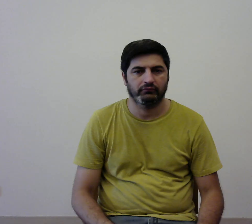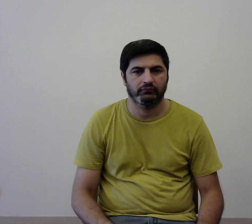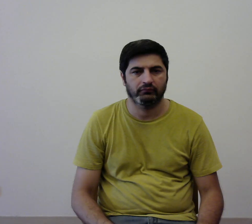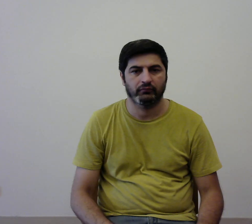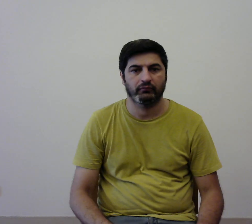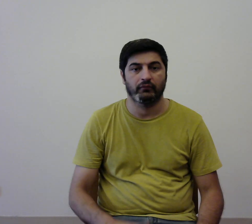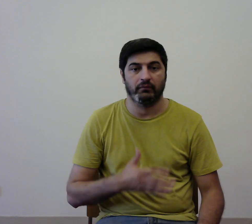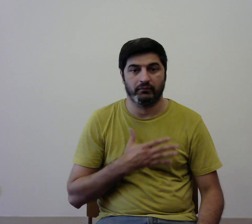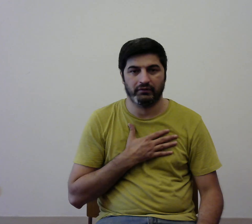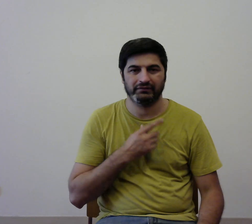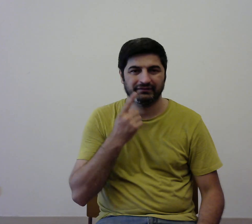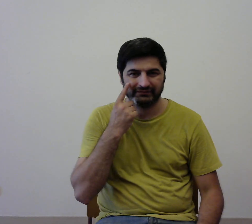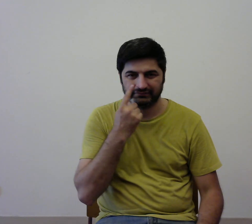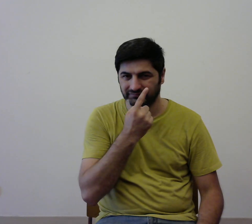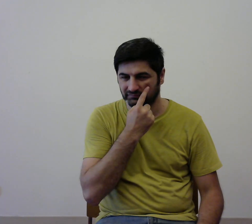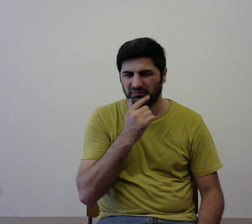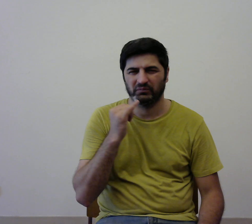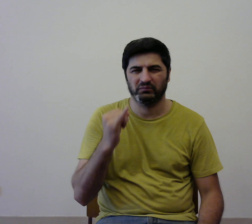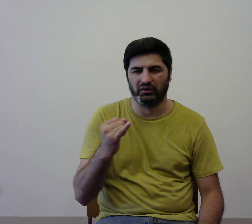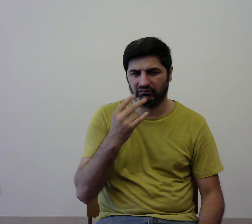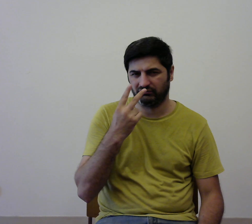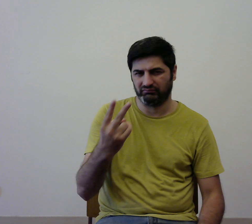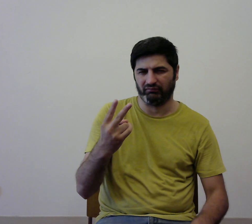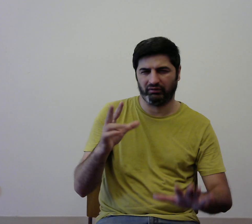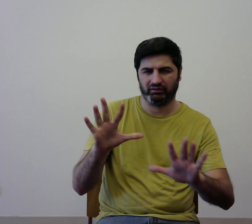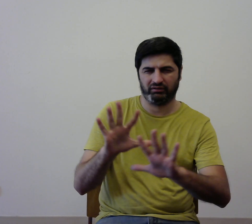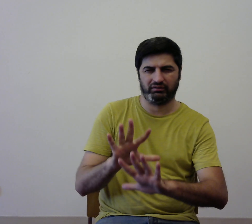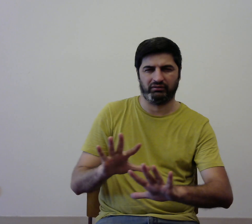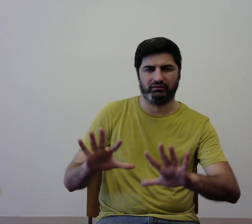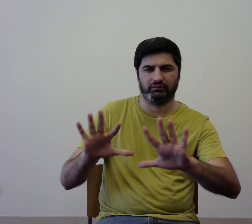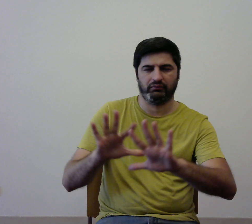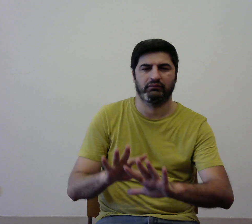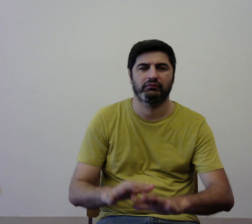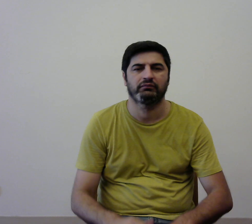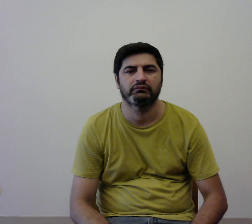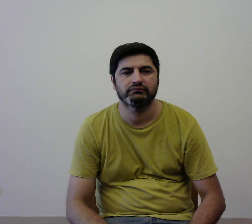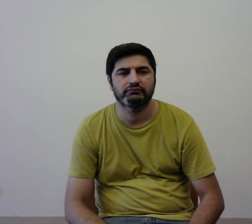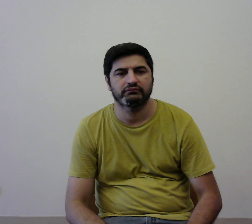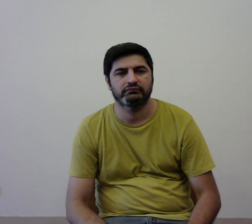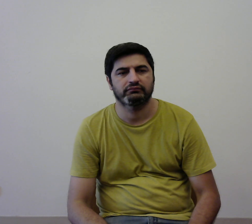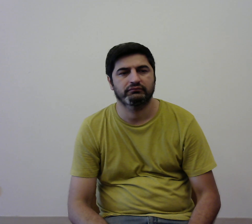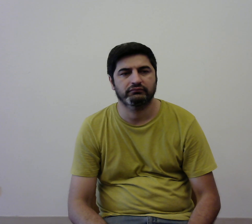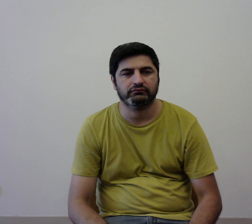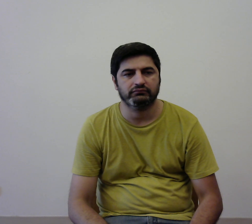Mənim gözüm pis görür